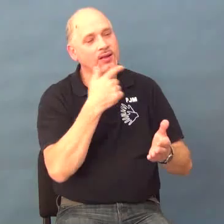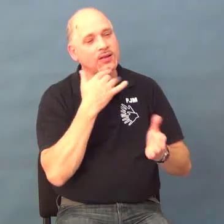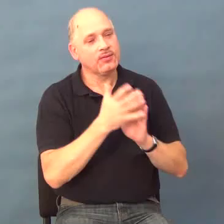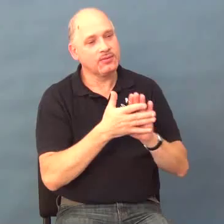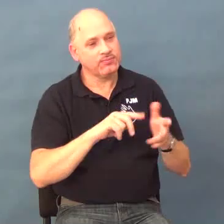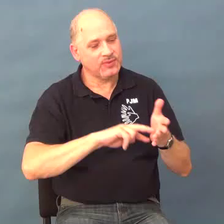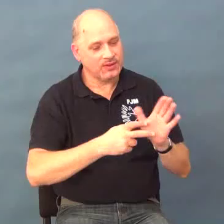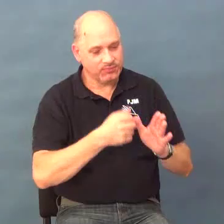Nie możemy zaplanować.